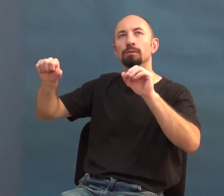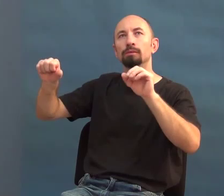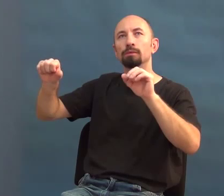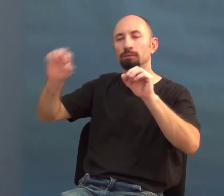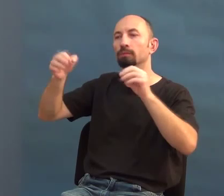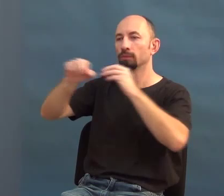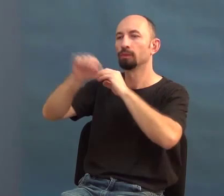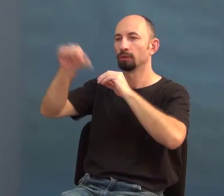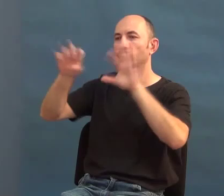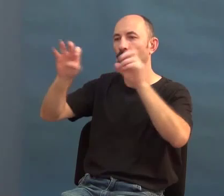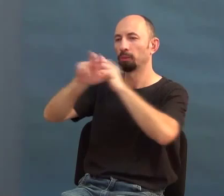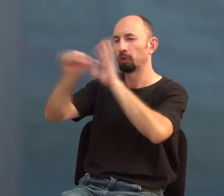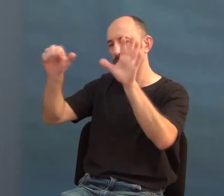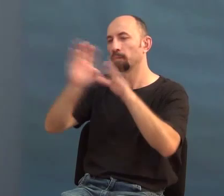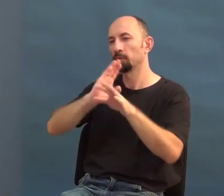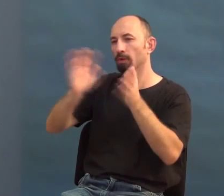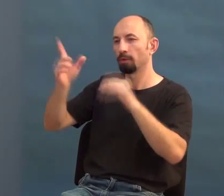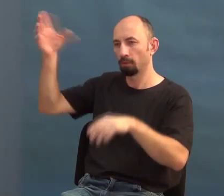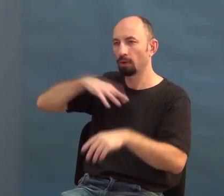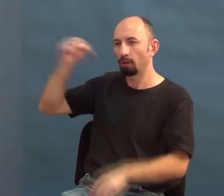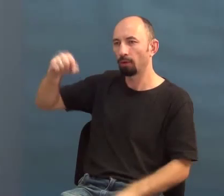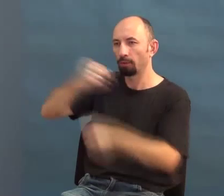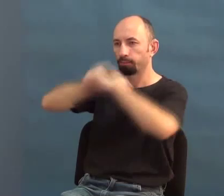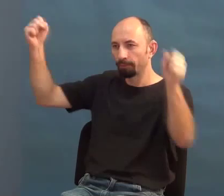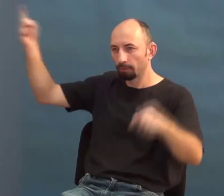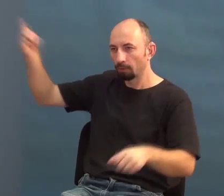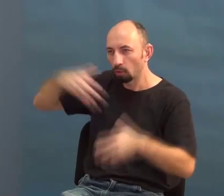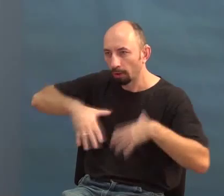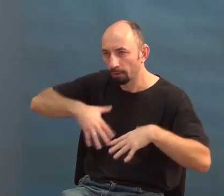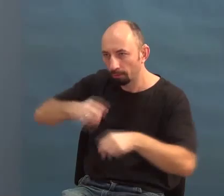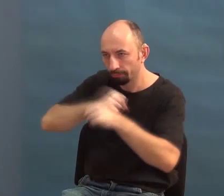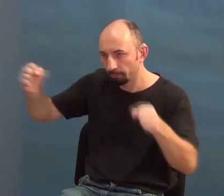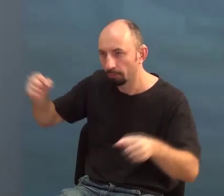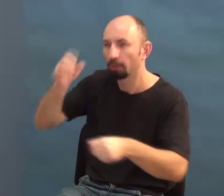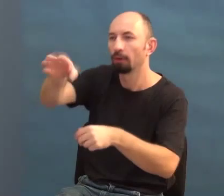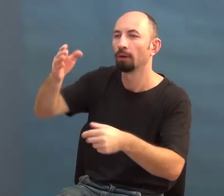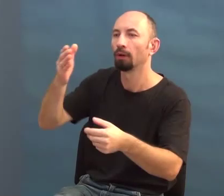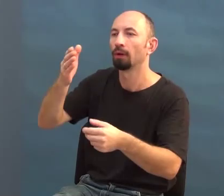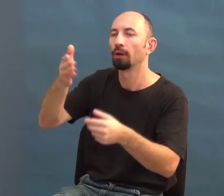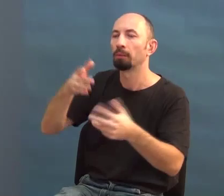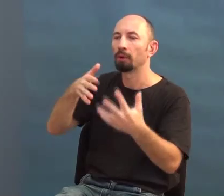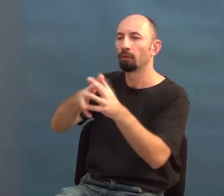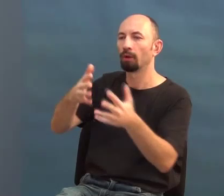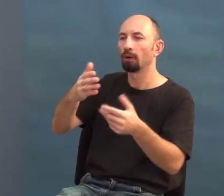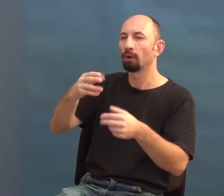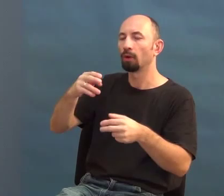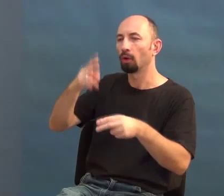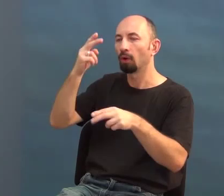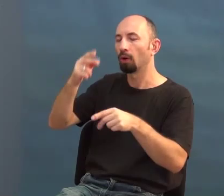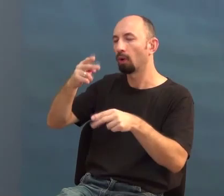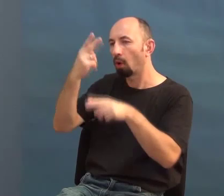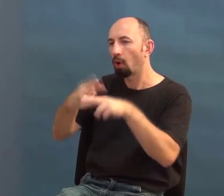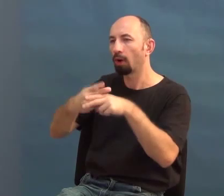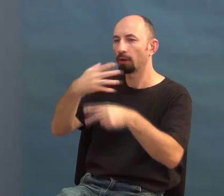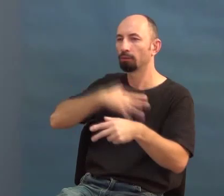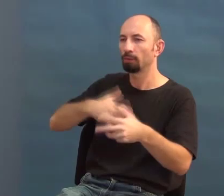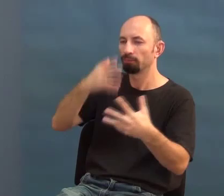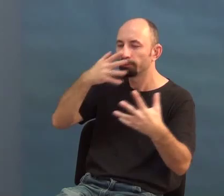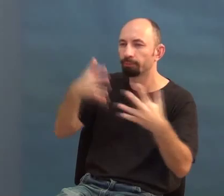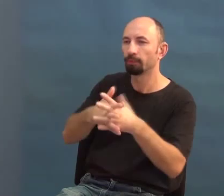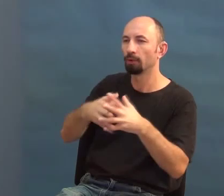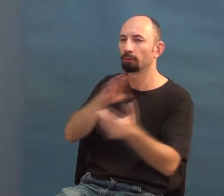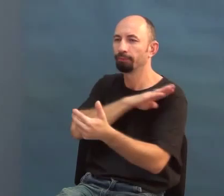Dobrze tak, w tysiąc dziewięćset osiemdziesiątym szóstym roku, chyba wybuchła bomba na Ukrainie i ludzie umierali na chorobę popromienną.